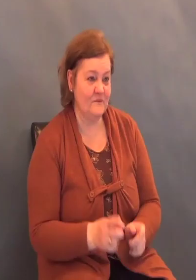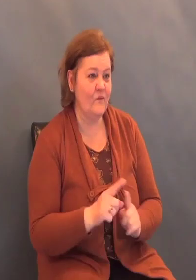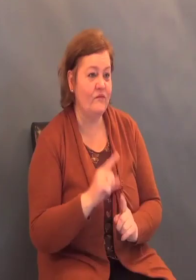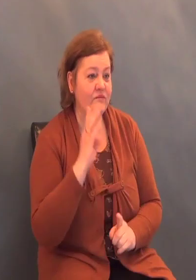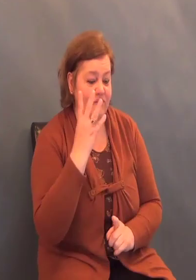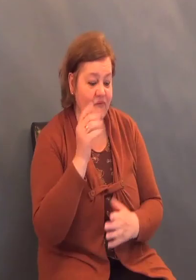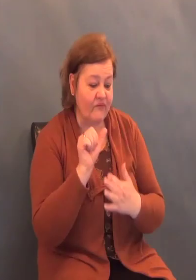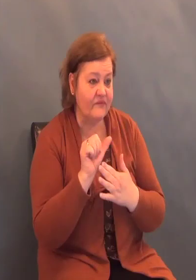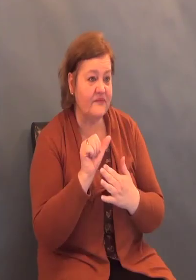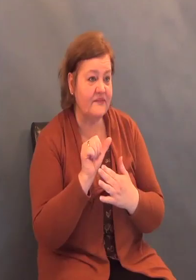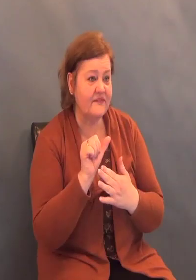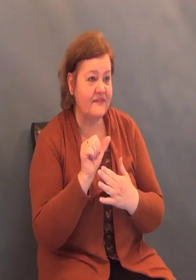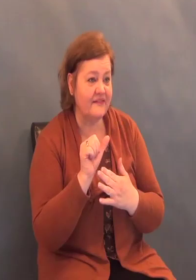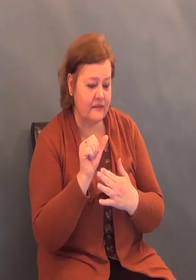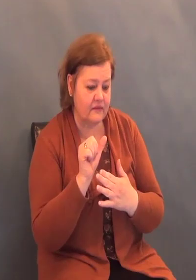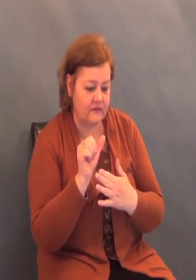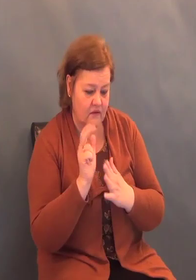Czwartego, szesnasta?